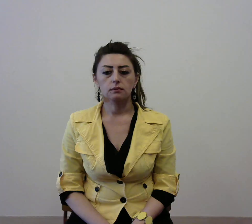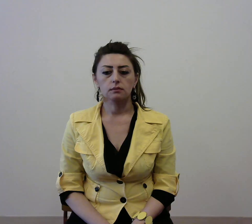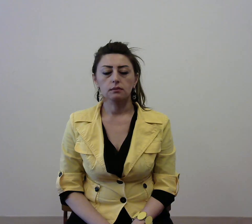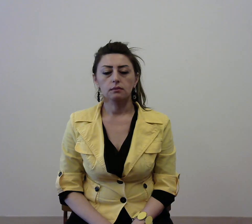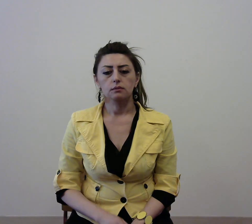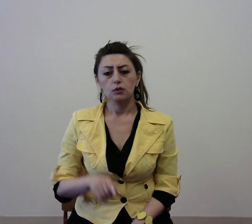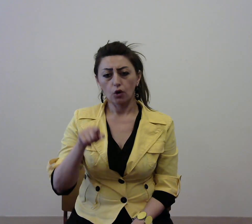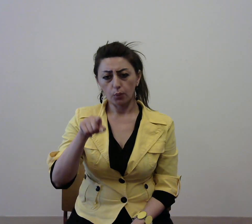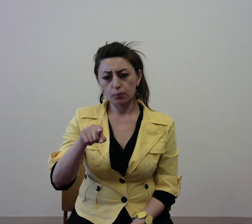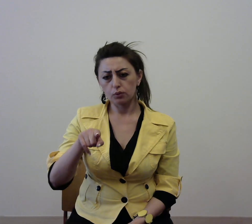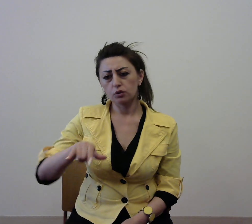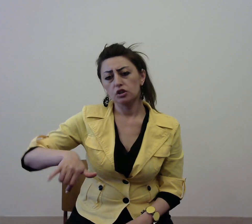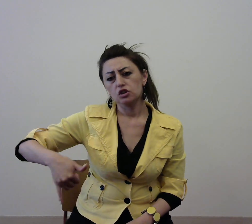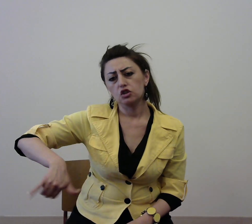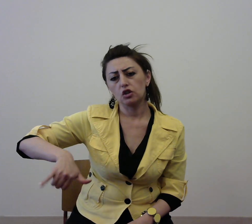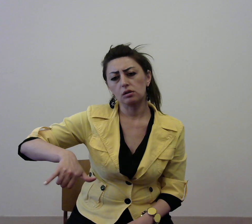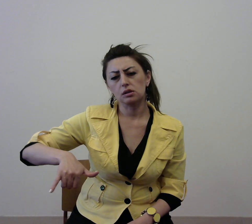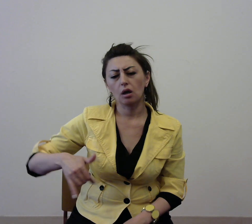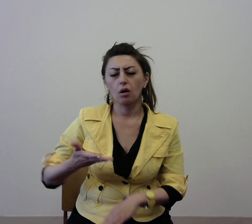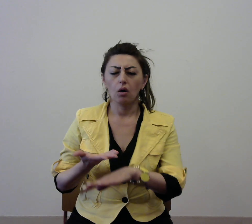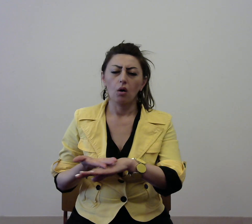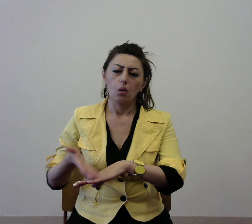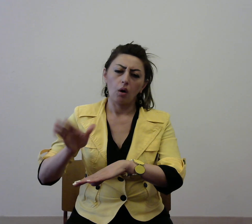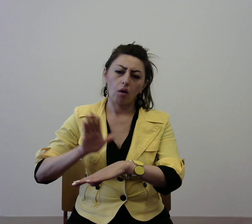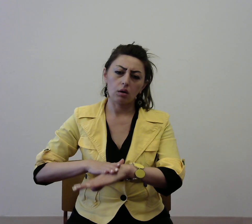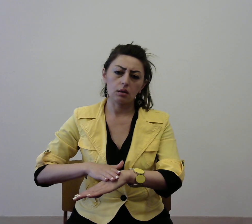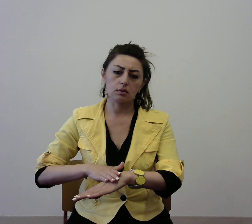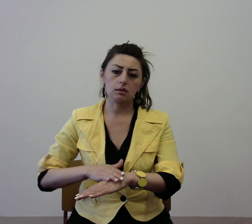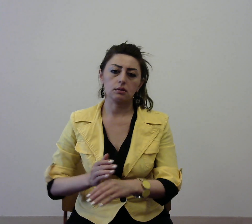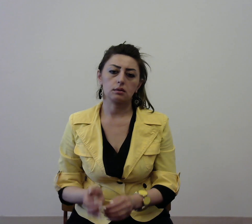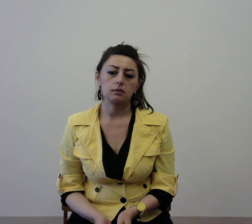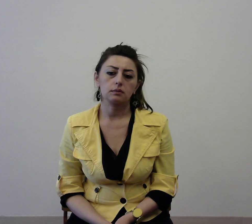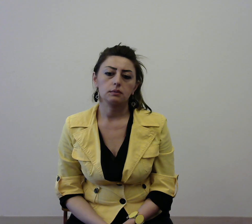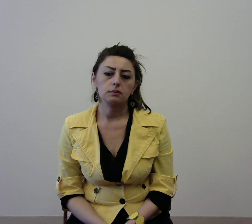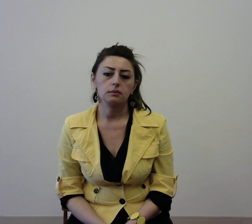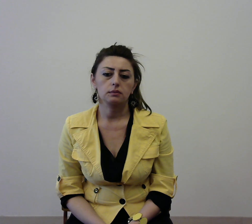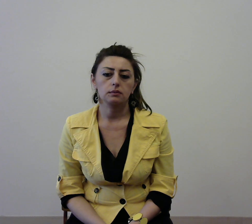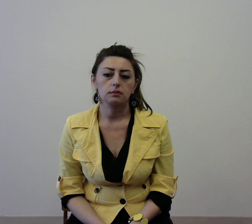Bu çanta ağırdır